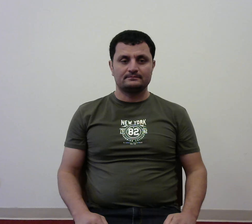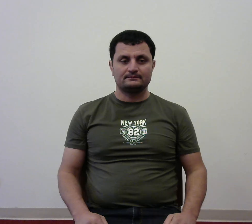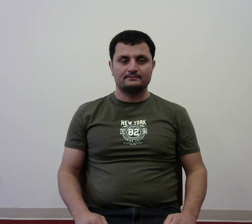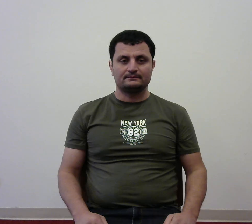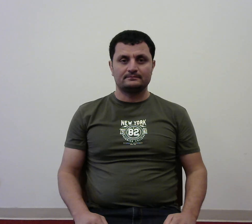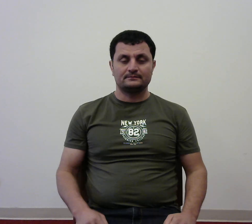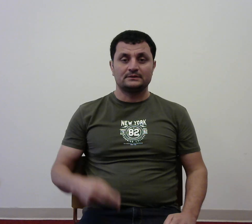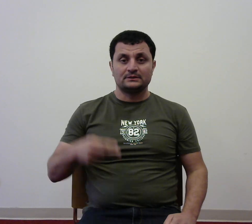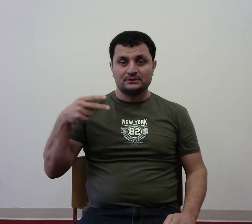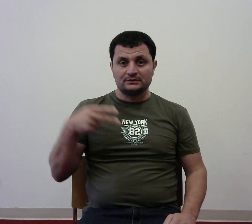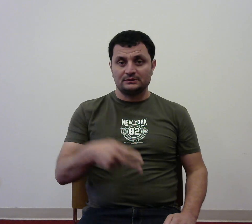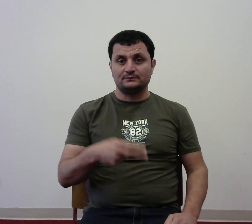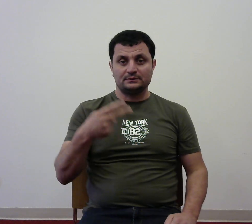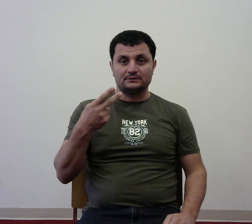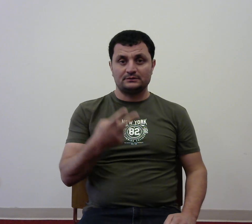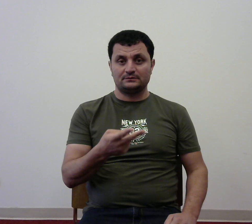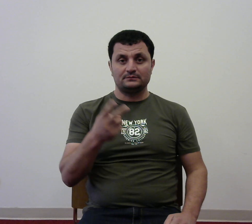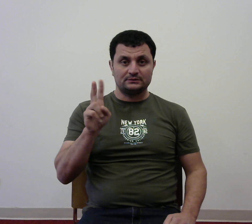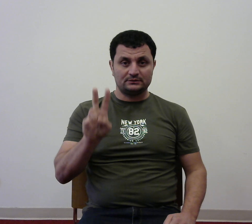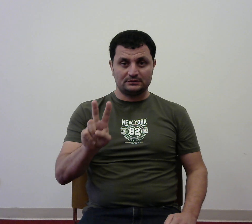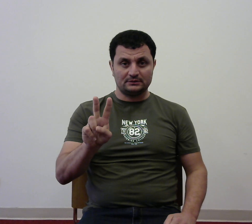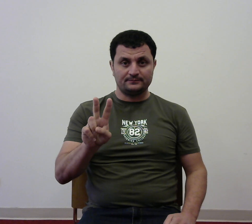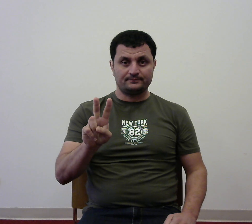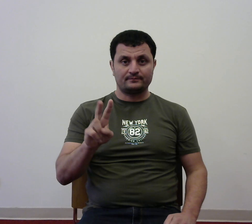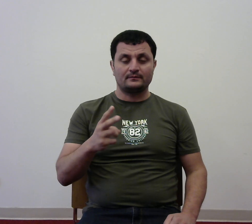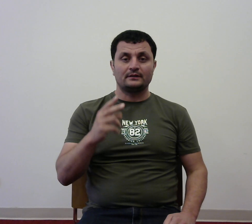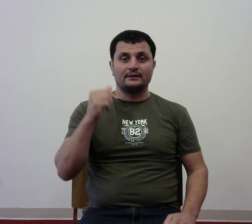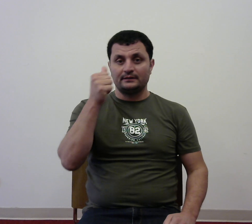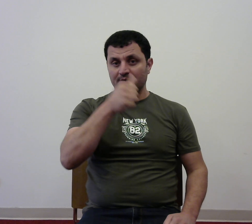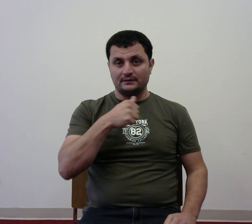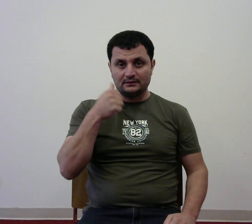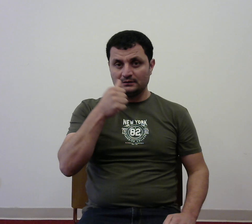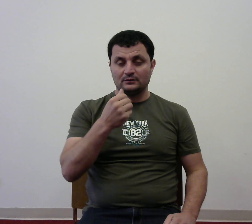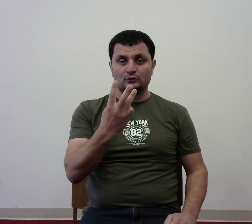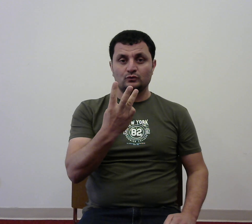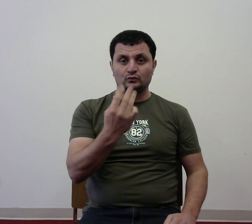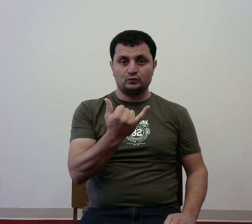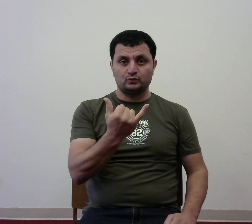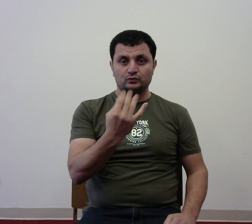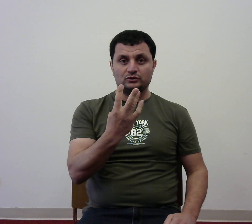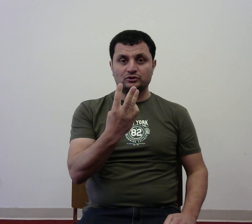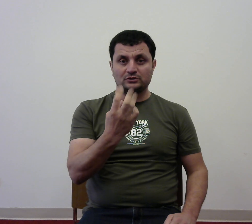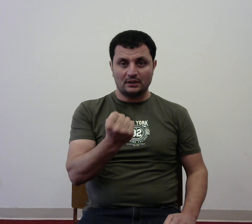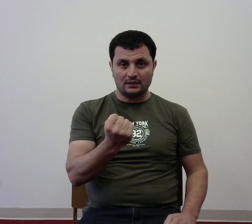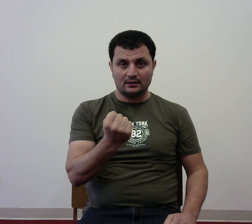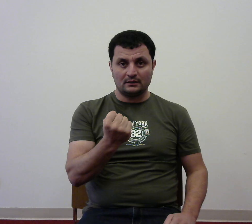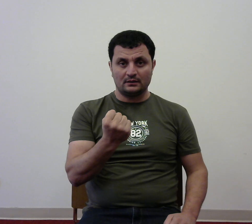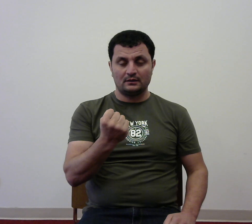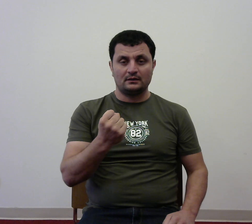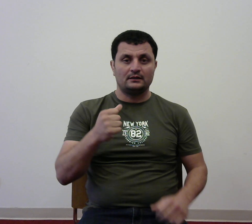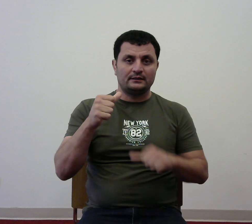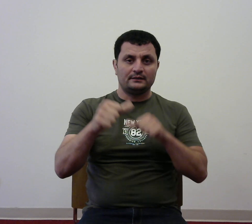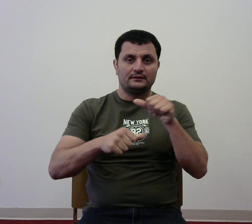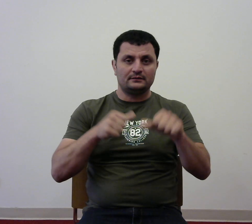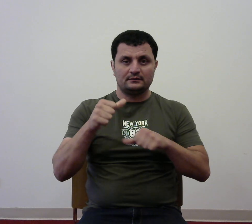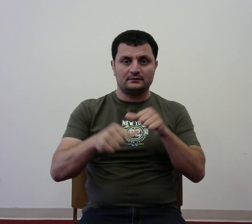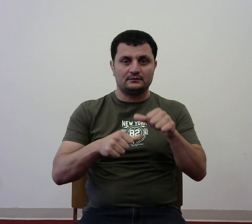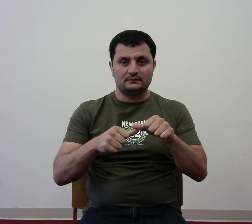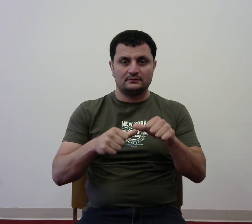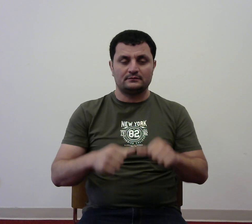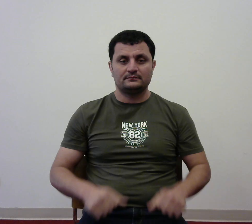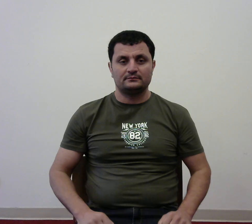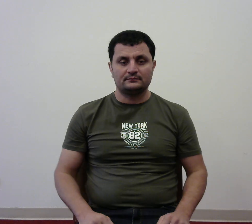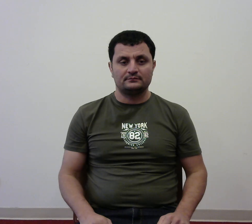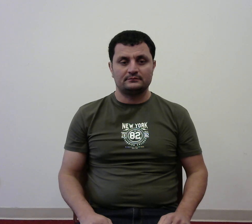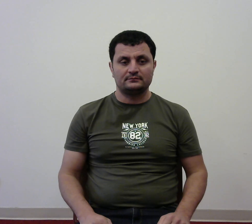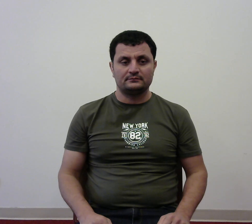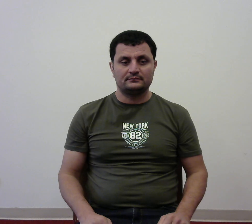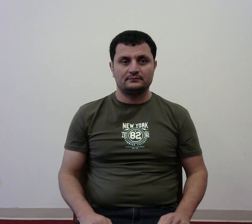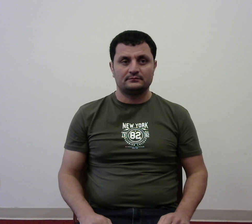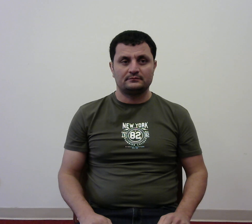2022-ci il Şuşa ilidir